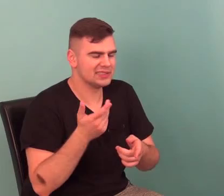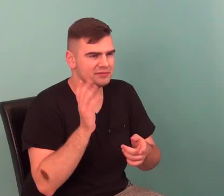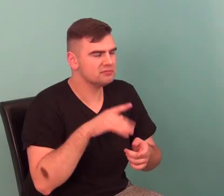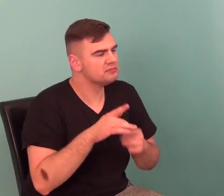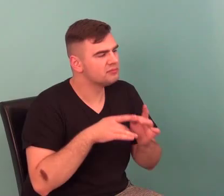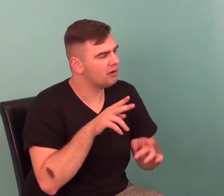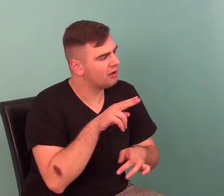Chłopak jedzie na rowerze, przygląda się dziewczynie, która go mija.